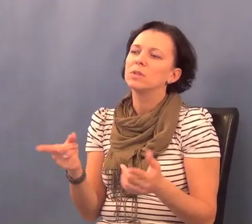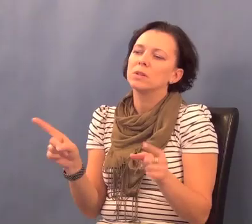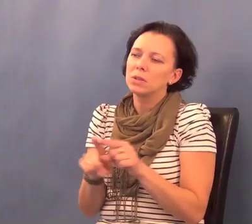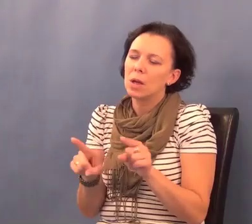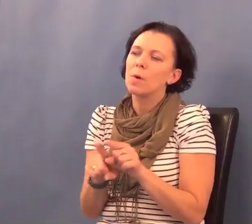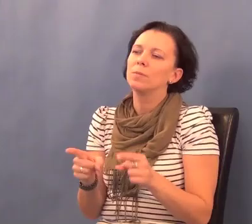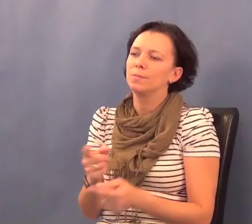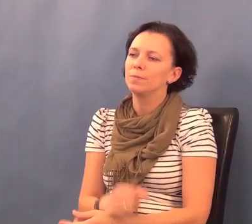Tak jak.